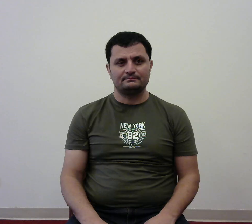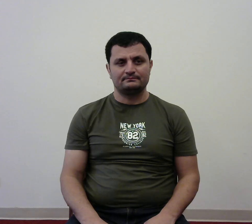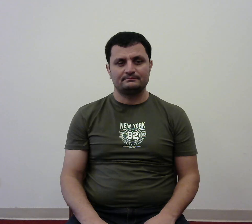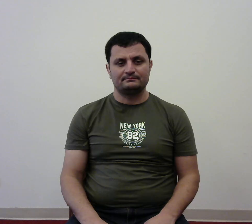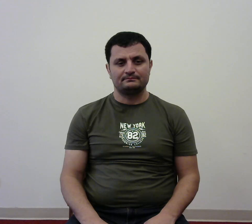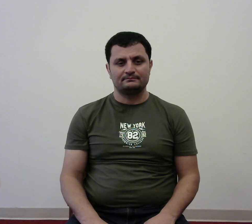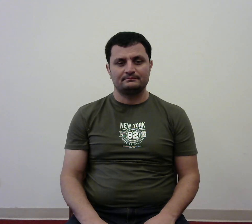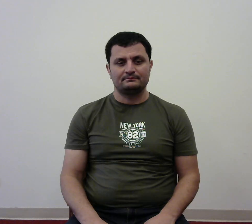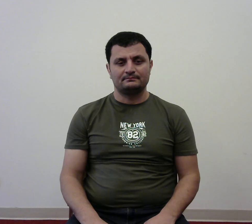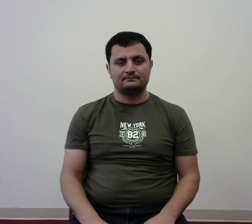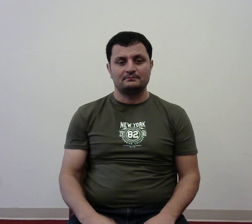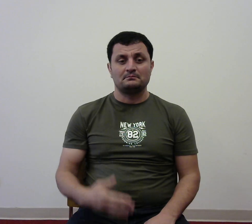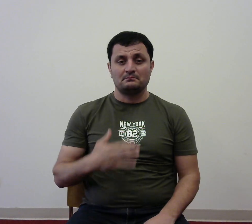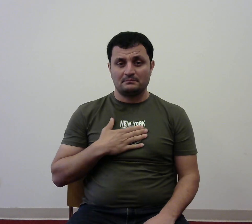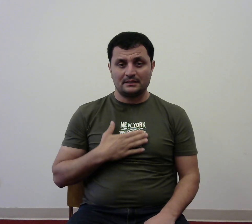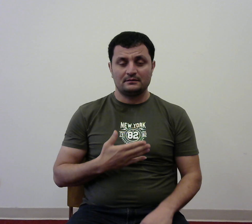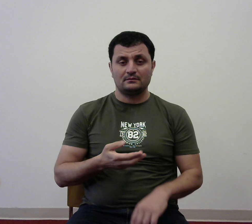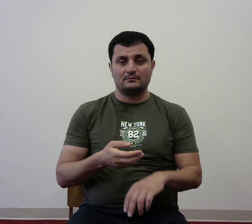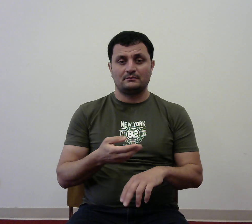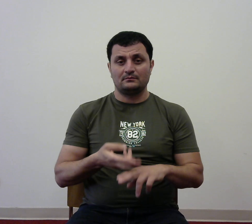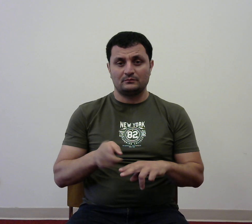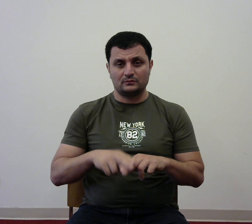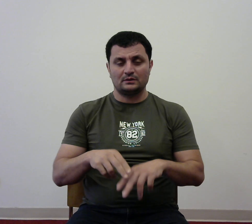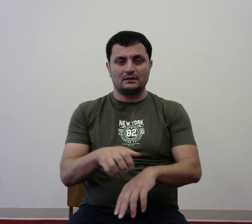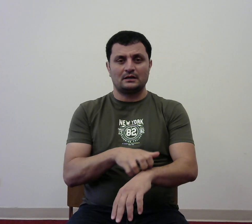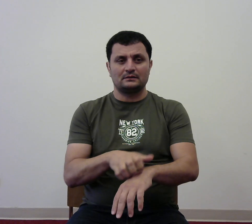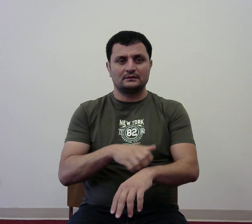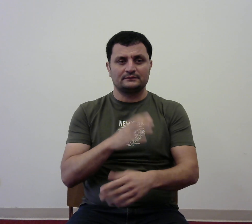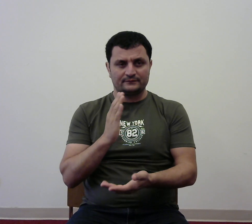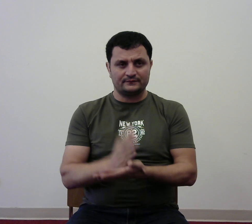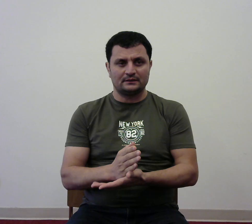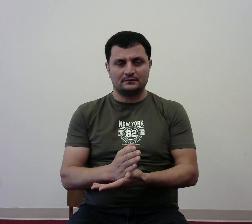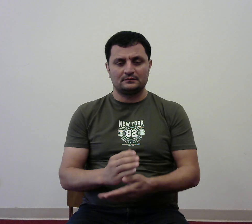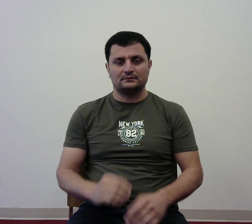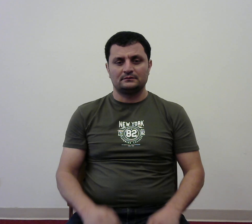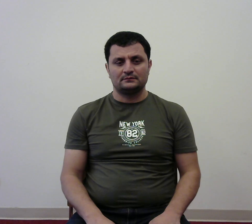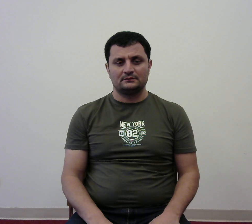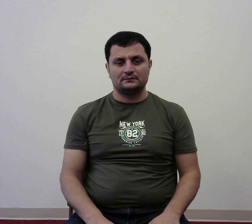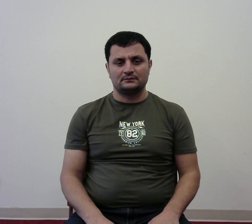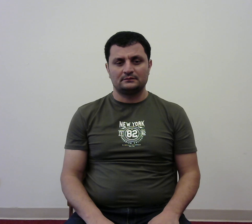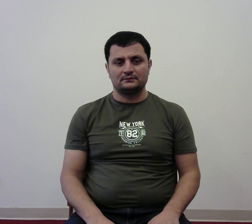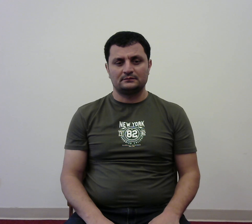Mənim buna alergiyam var